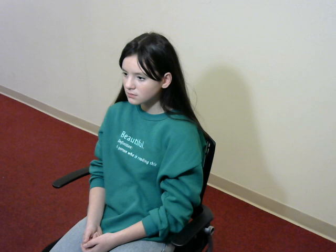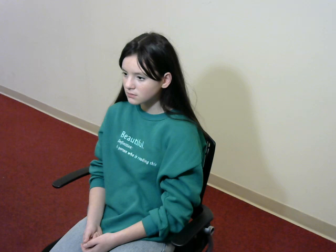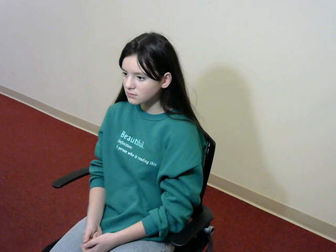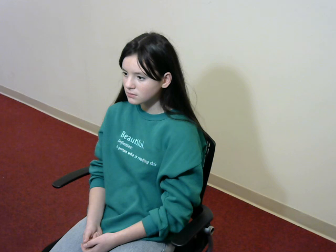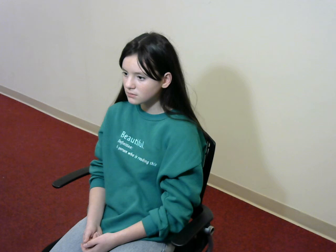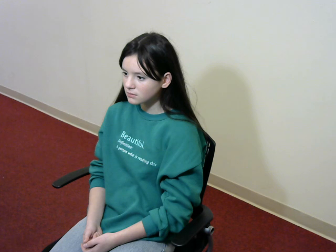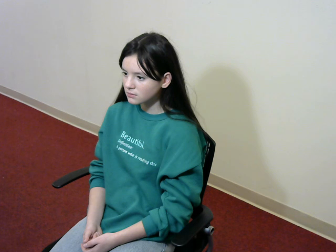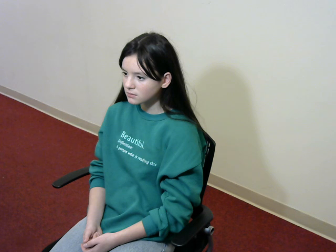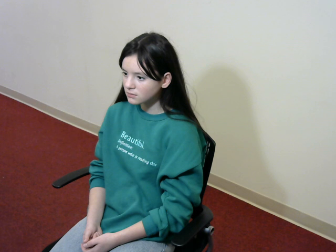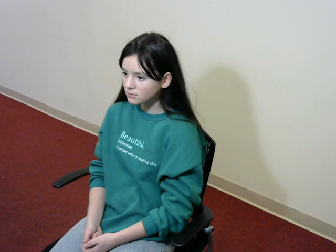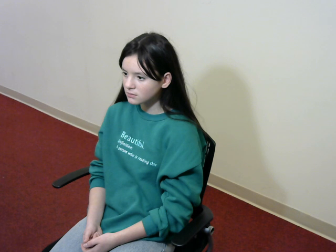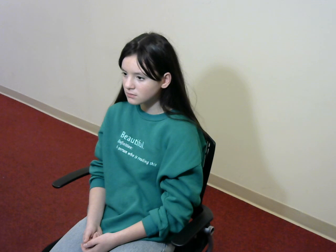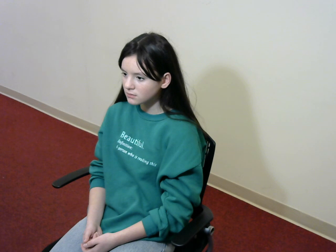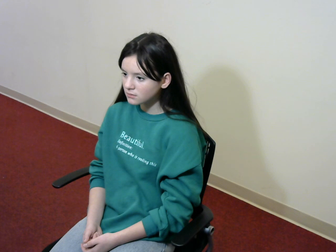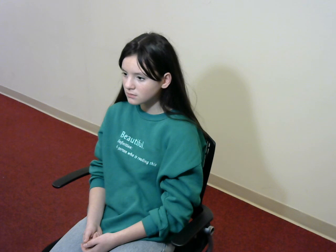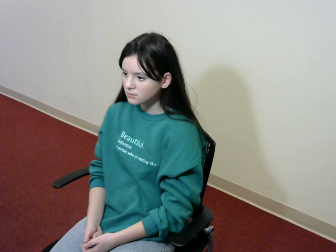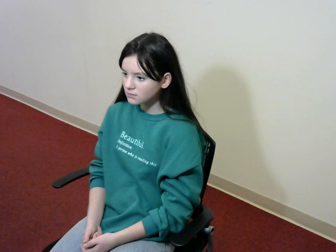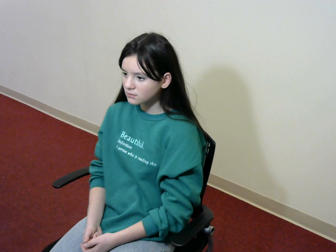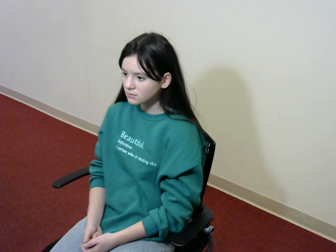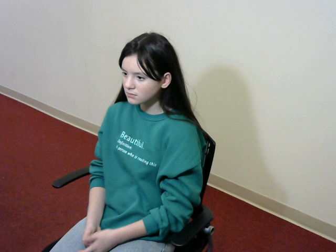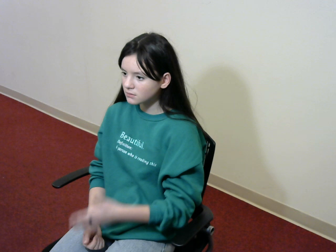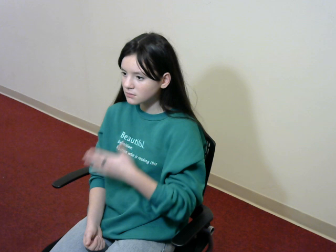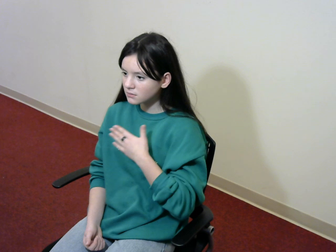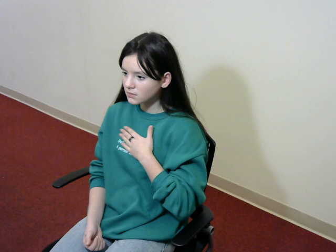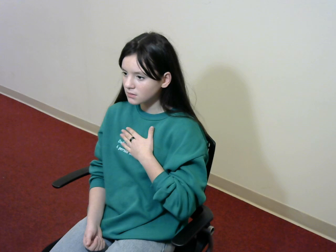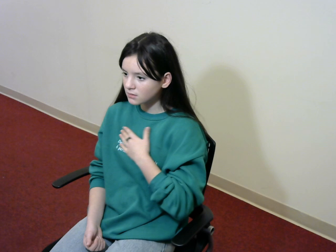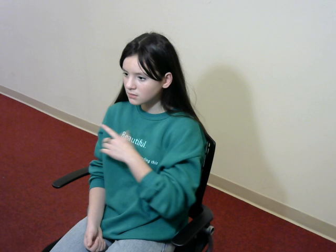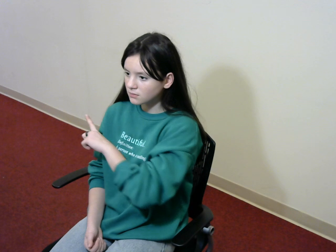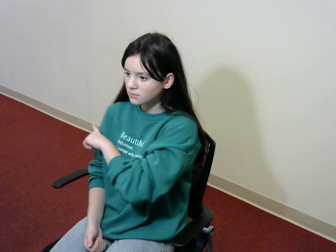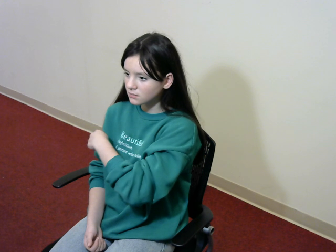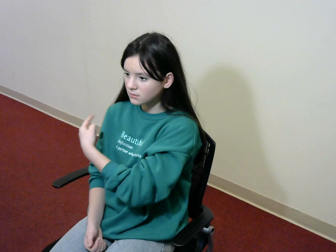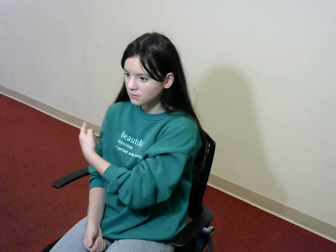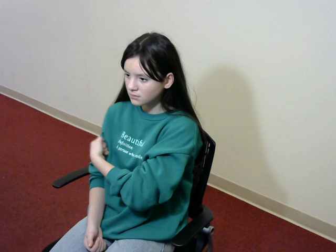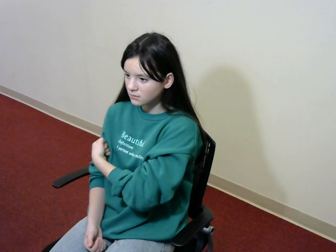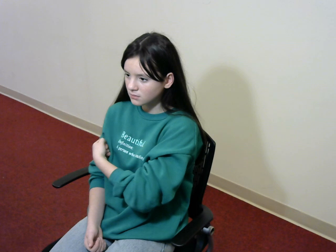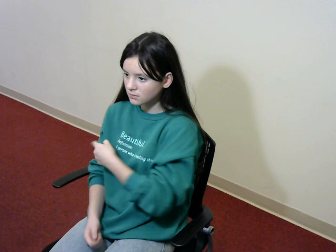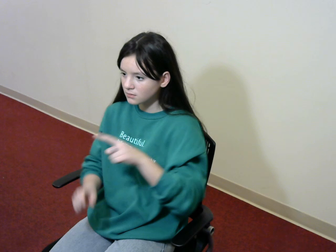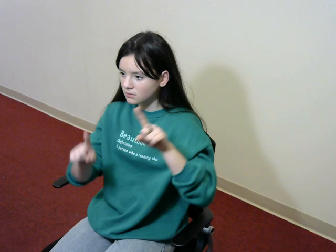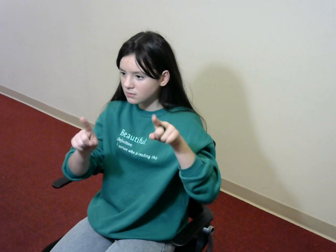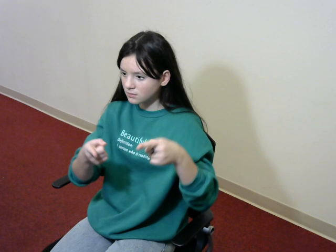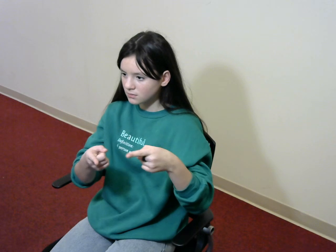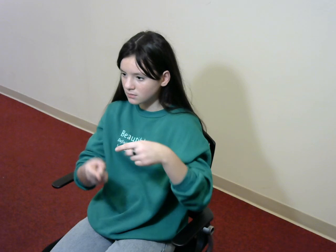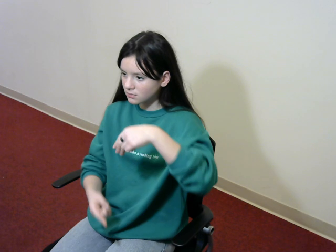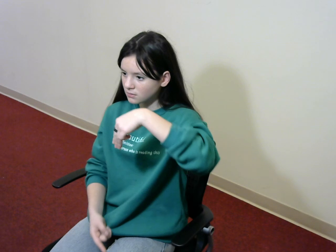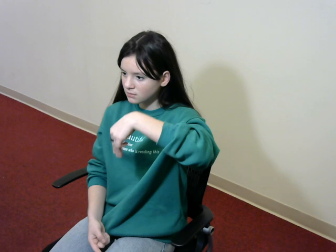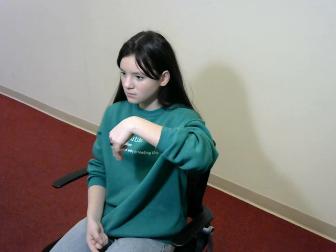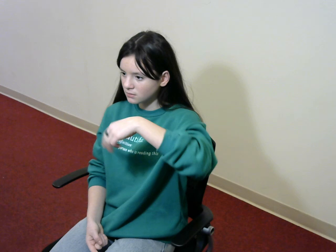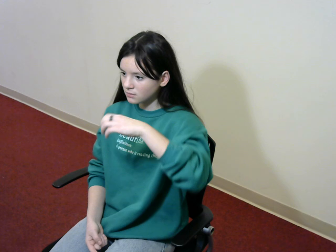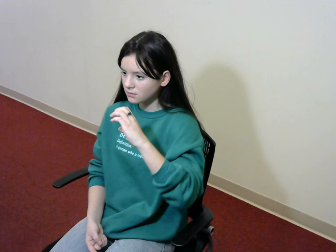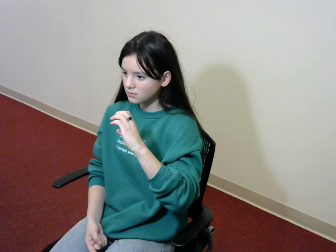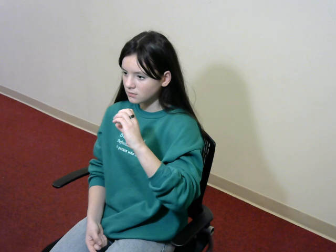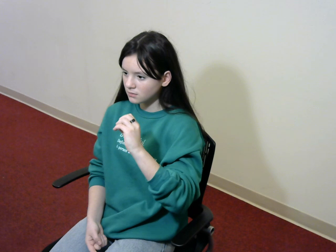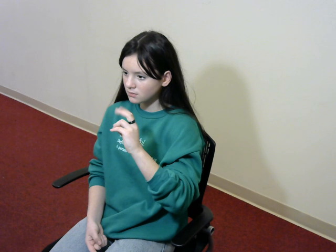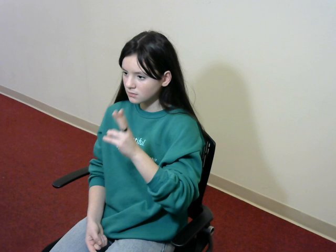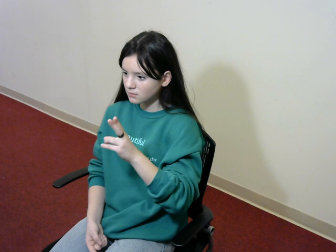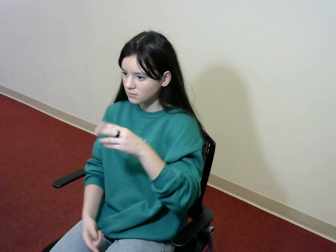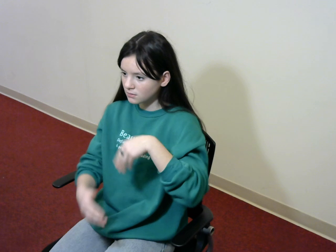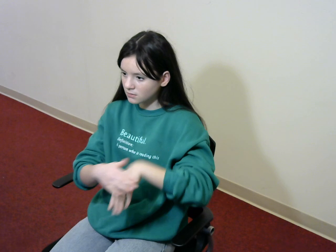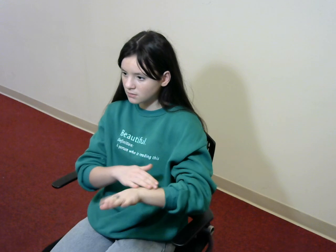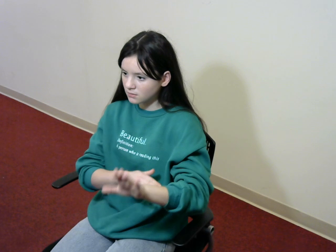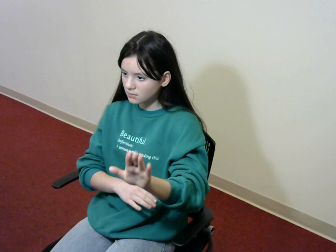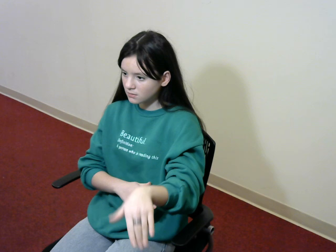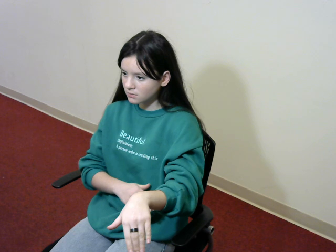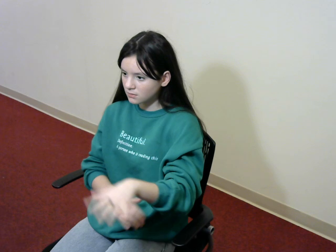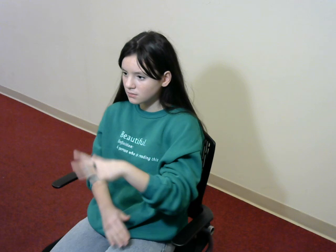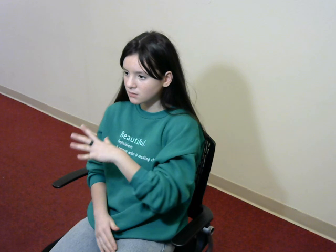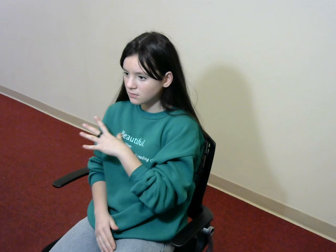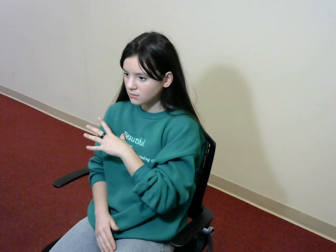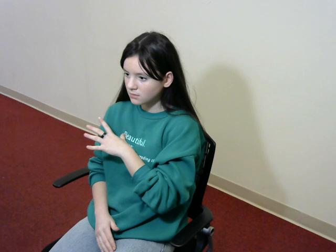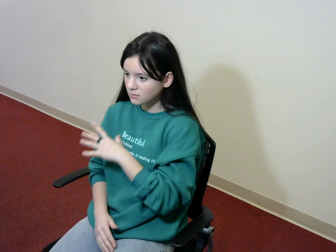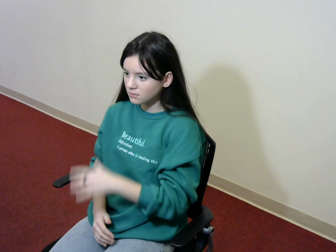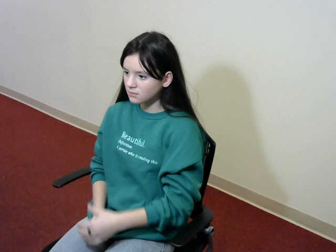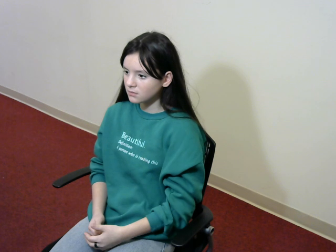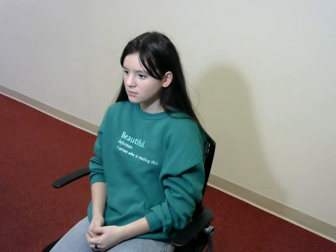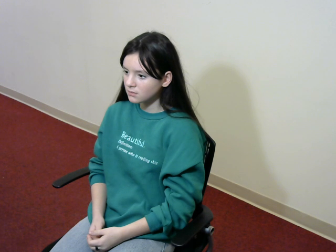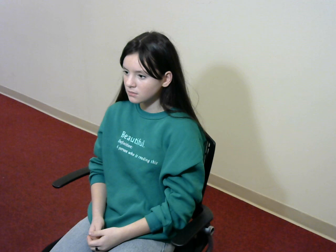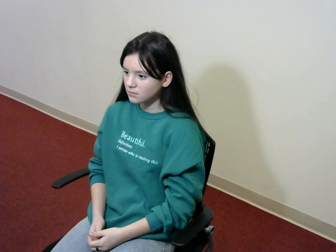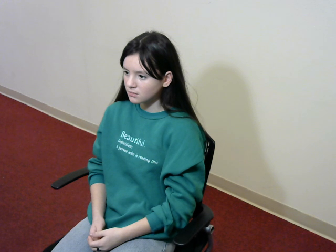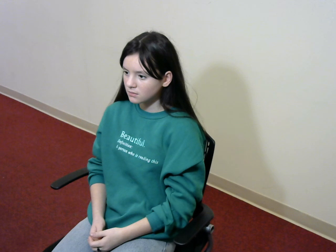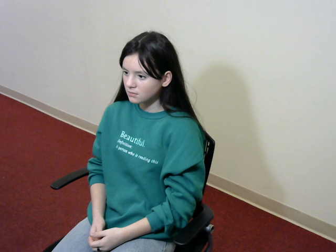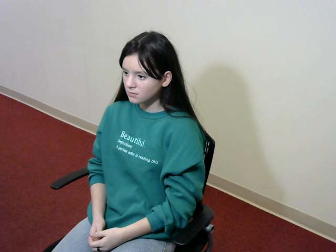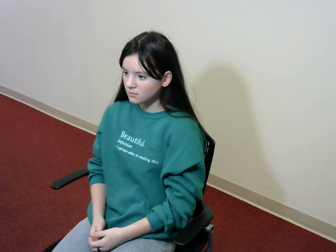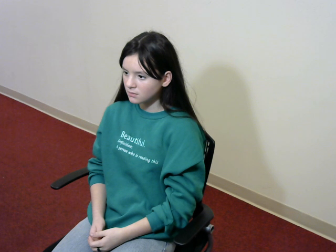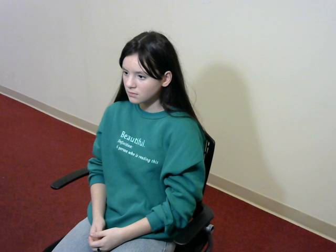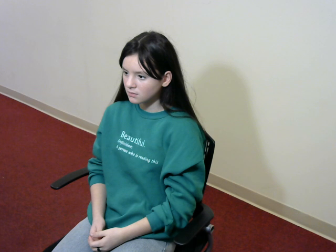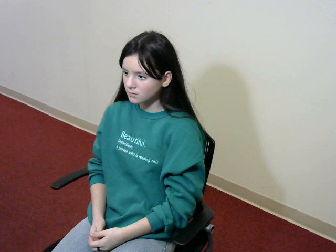Mən poliklinikaya (TSEK-ə) getmişəm